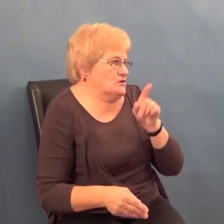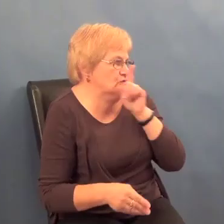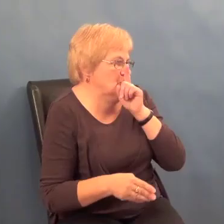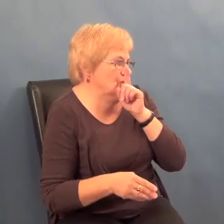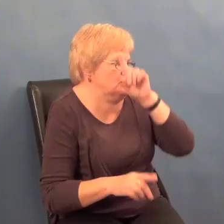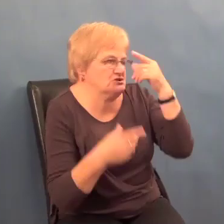Cicho.